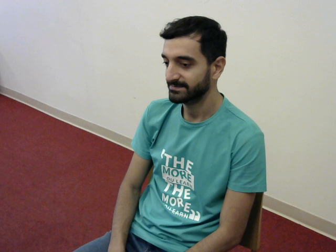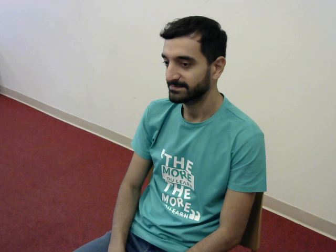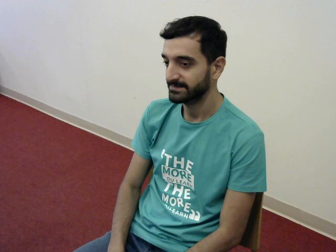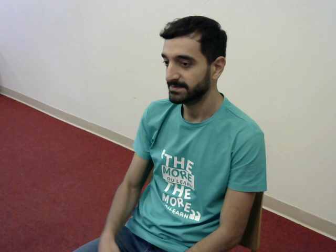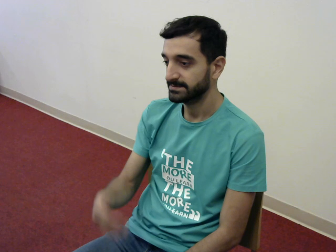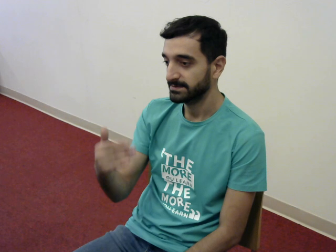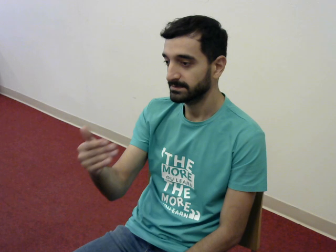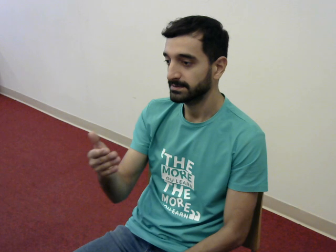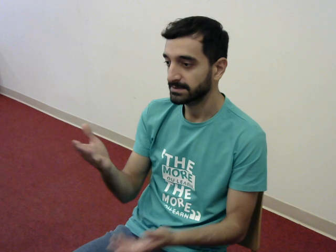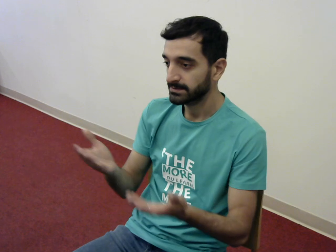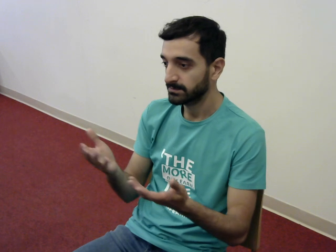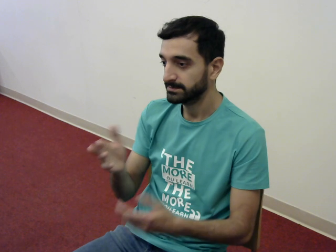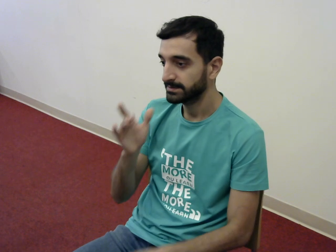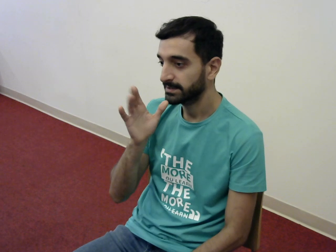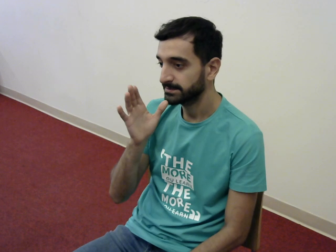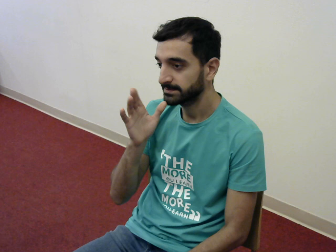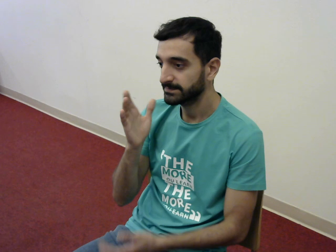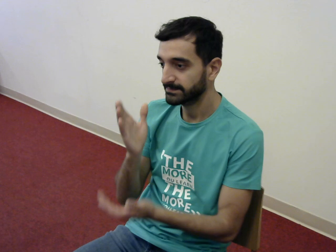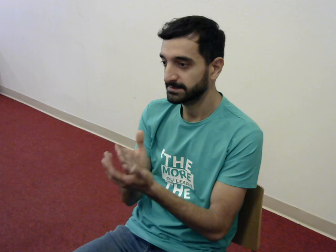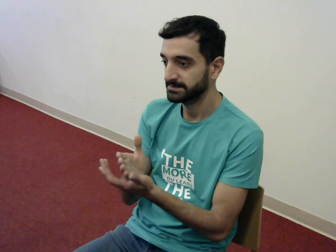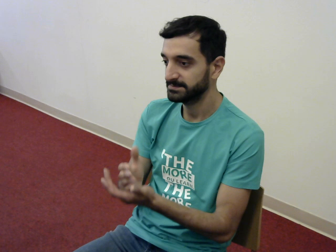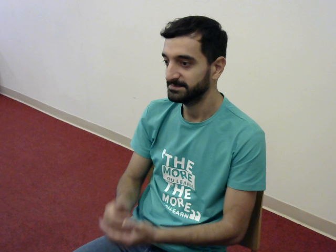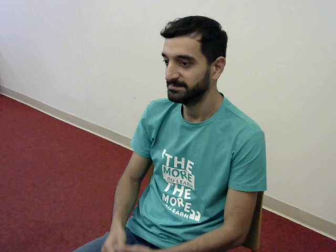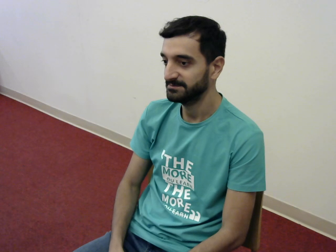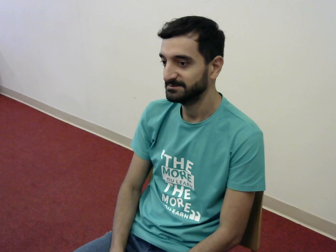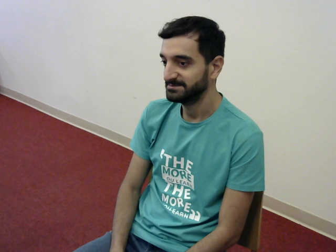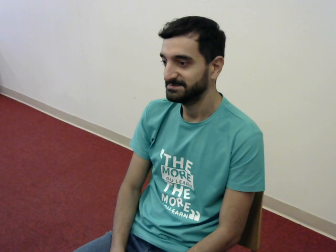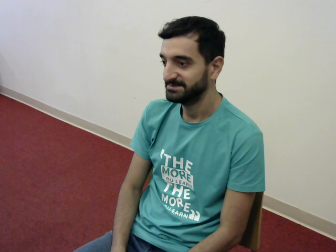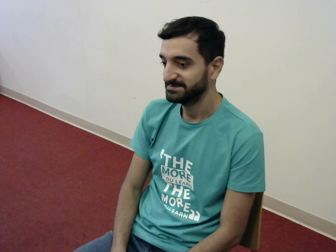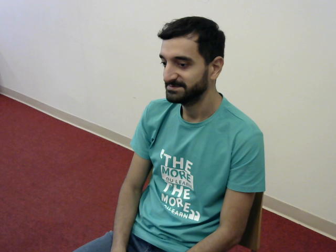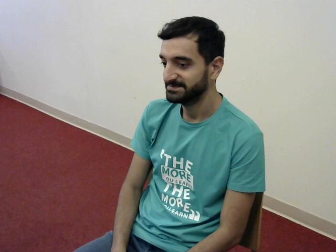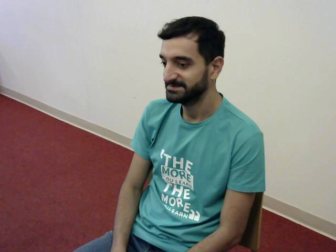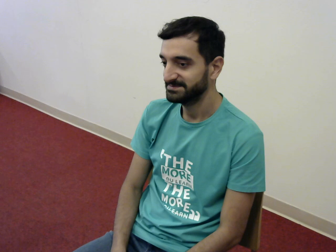Sizin neçə yaşınız var?